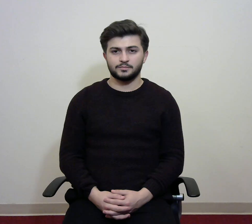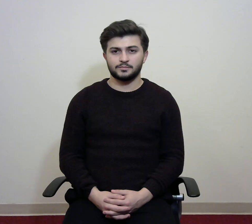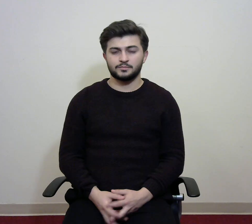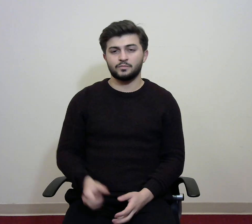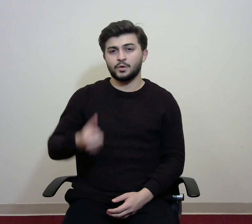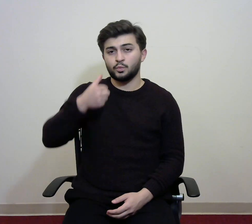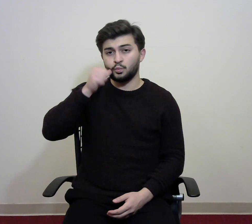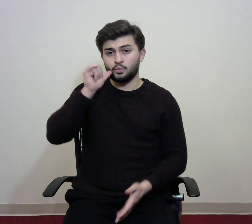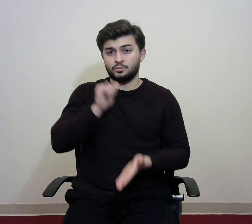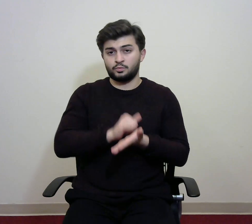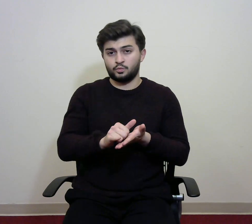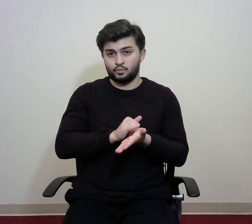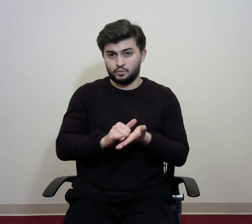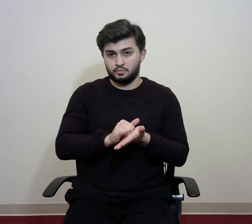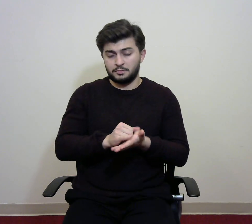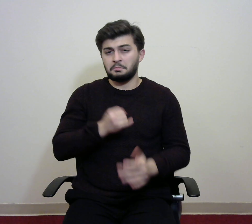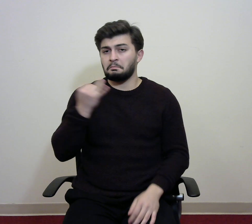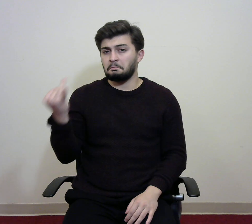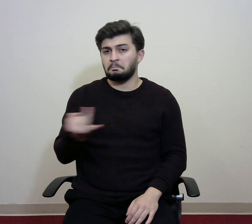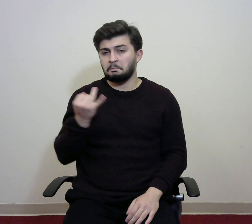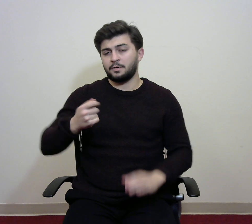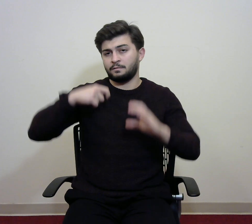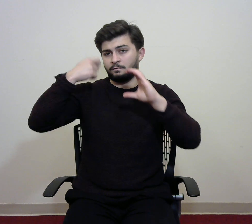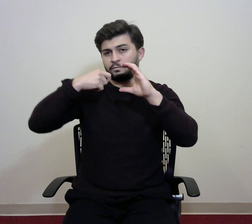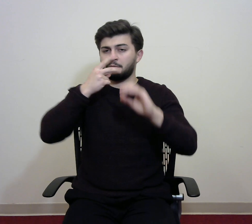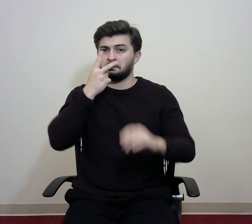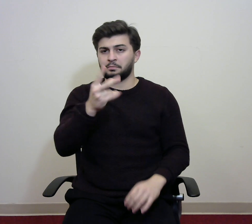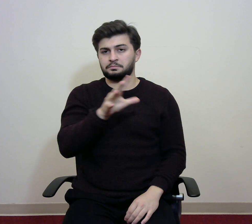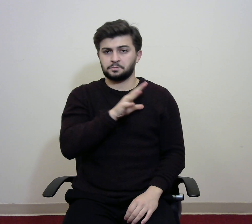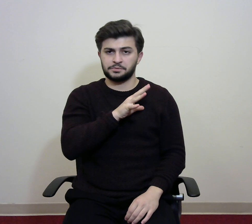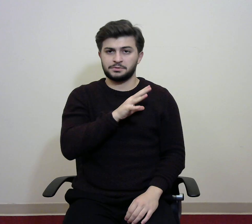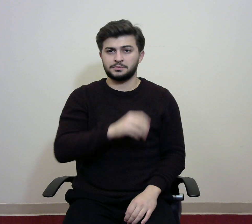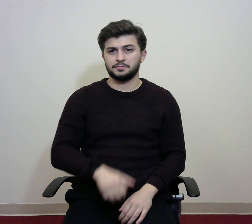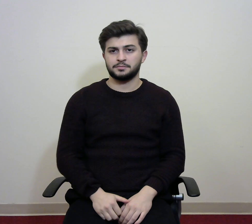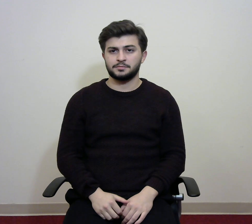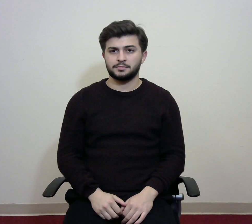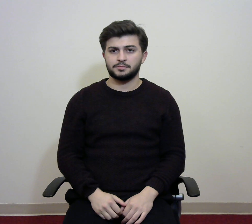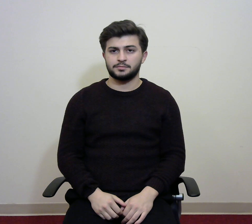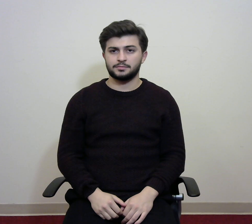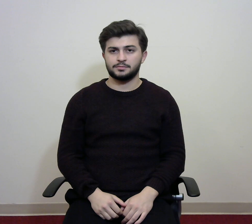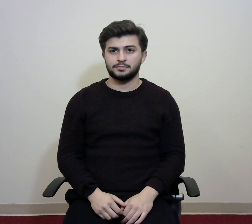Dünən YouTube da maraqlı videoya baxmışam